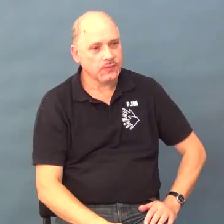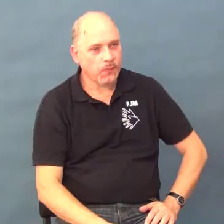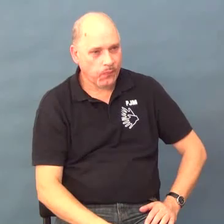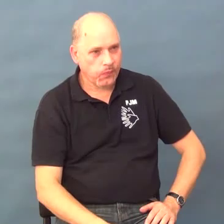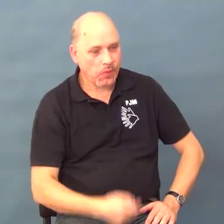Ja szesnastego...